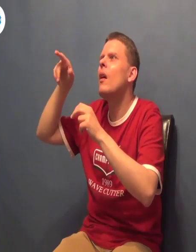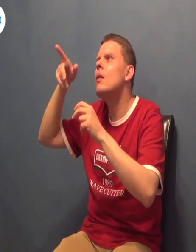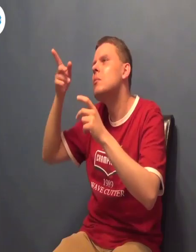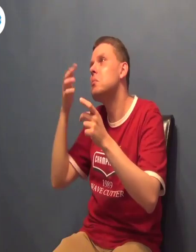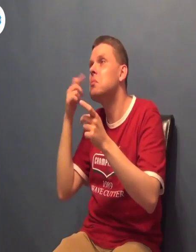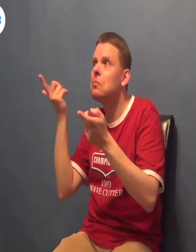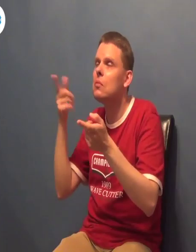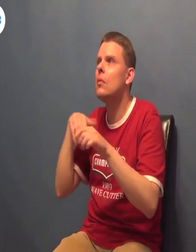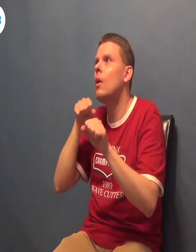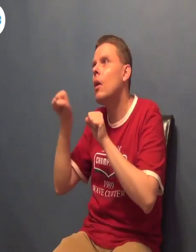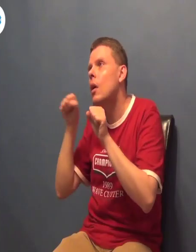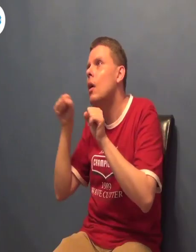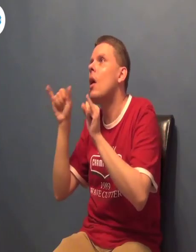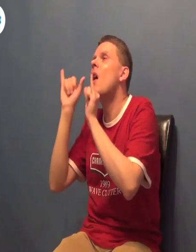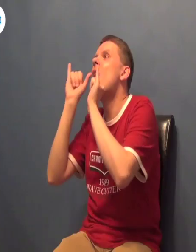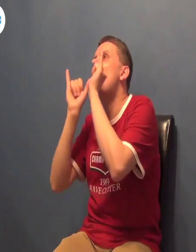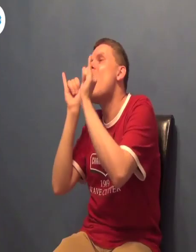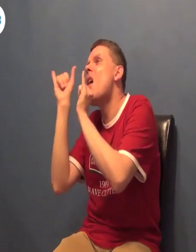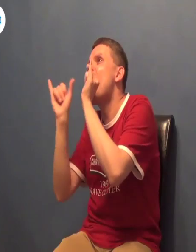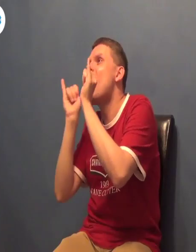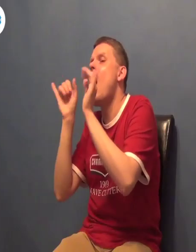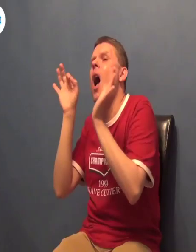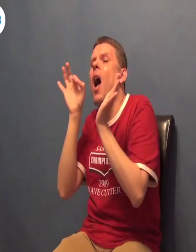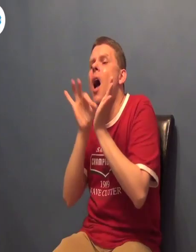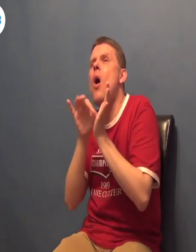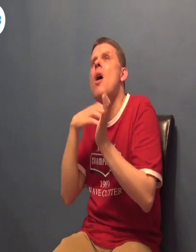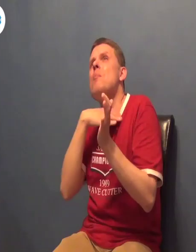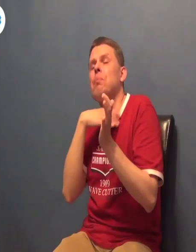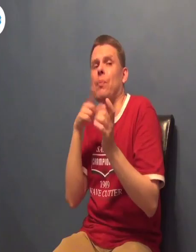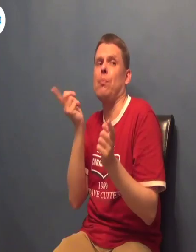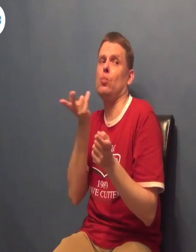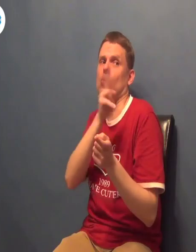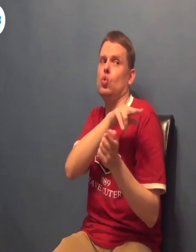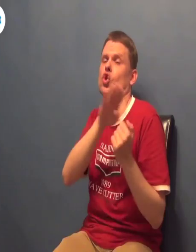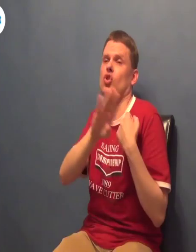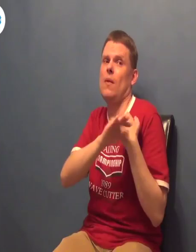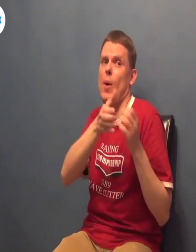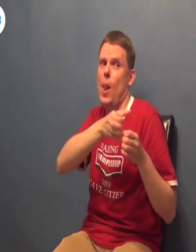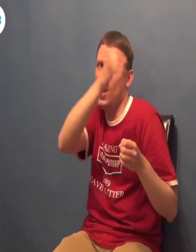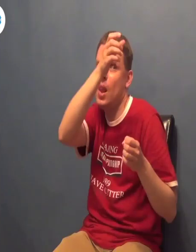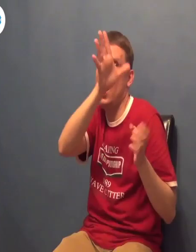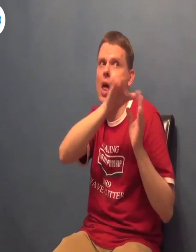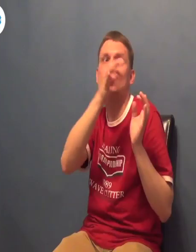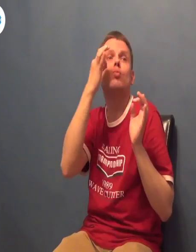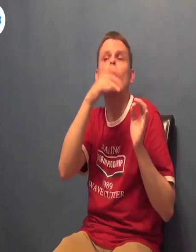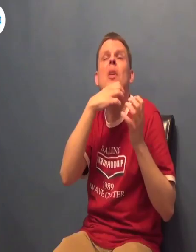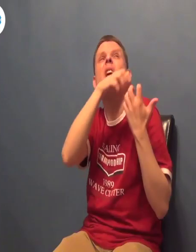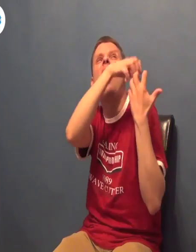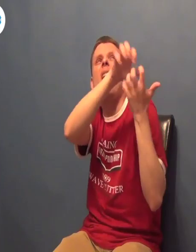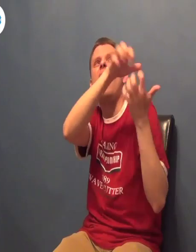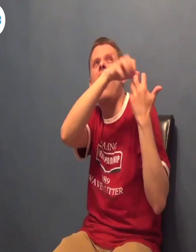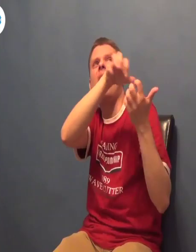Chce zobaczyć, co tam jest, więc idzie tam i zaczyna krzyczeć, a akurat obok, po drugiej stronie, jest małe drzewo z wiszącym ulem i pszczołami, a pies na nie szczeka.